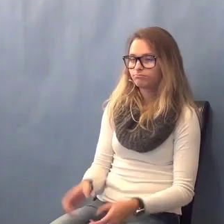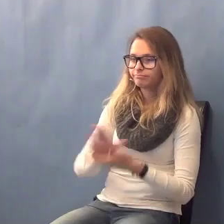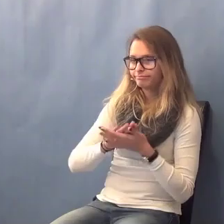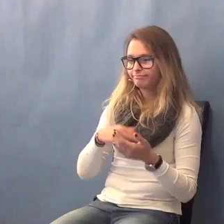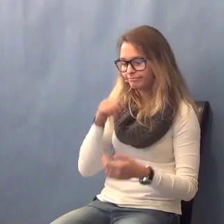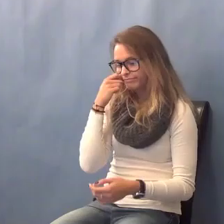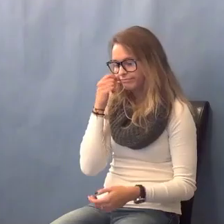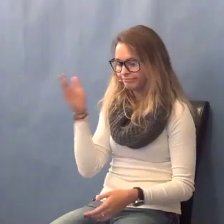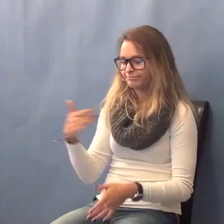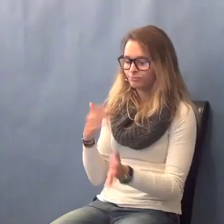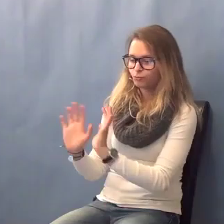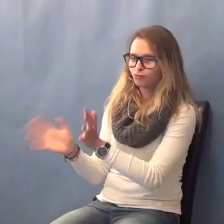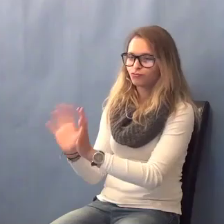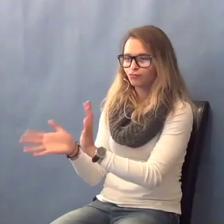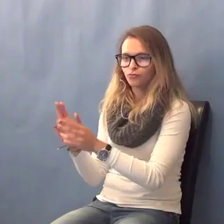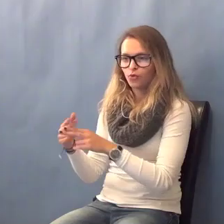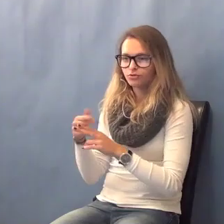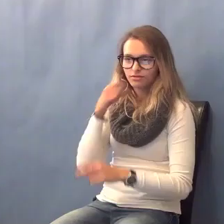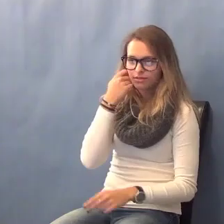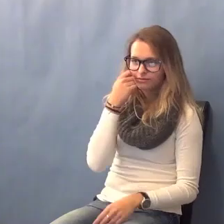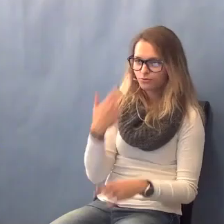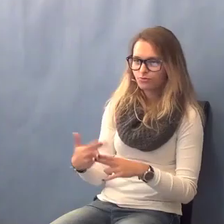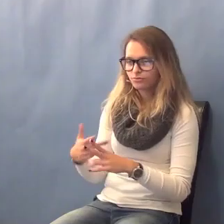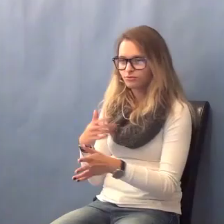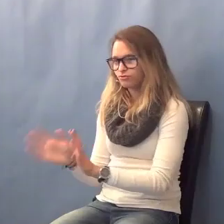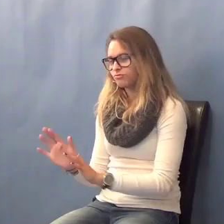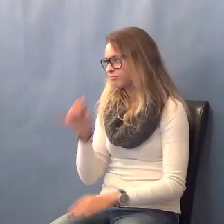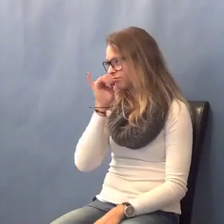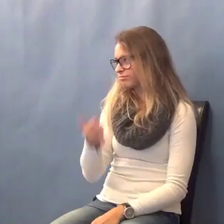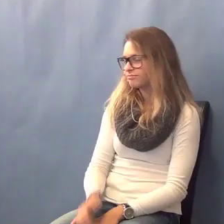Przepraszam muszę się opiekować chorym dziadkiem, nie mogę.